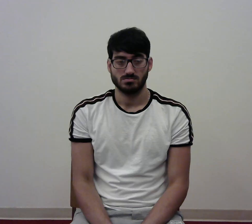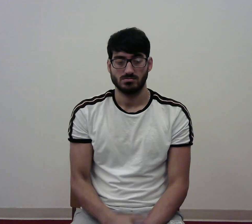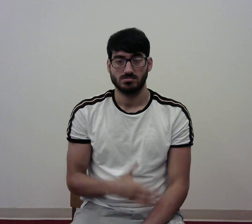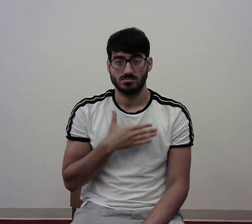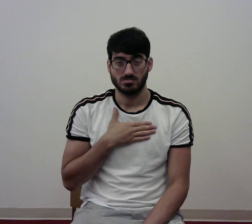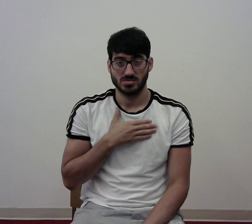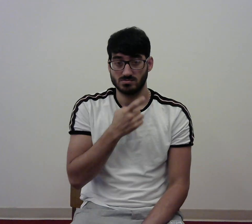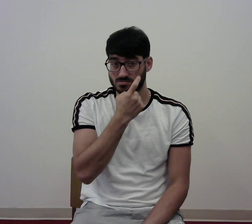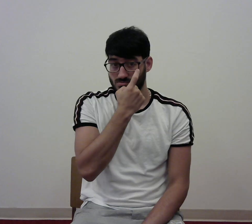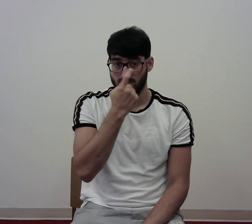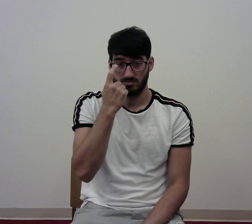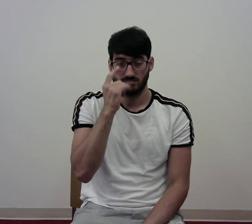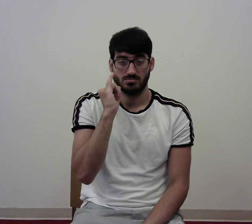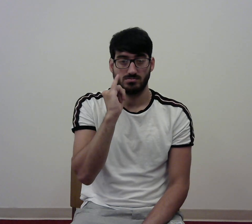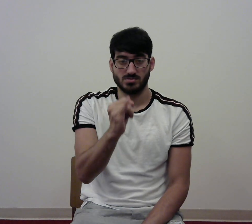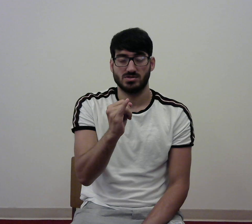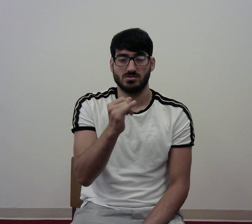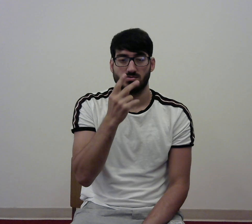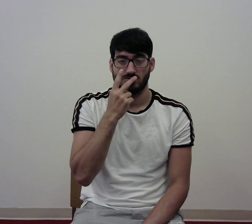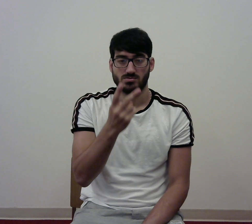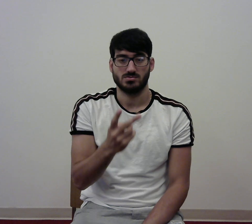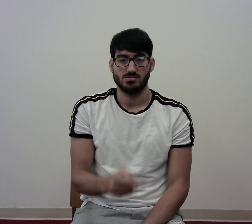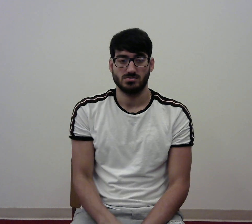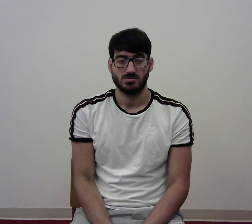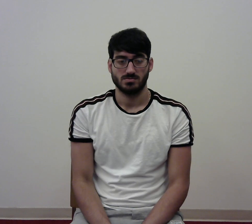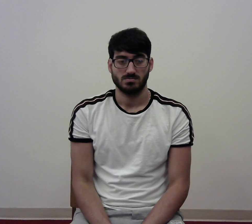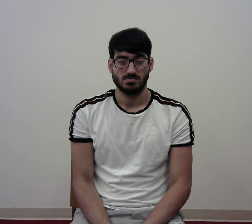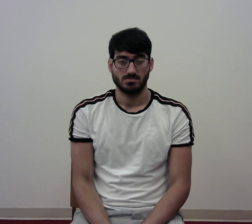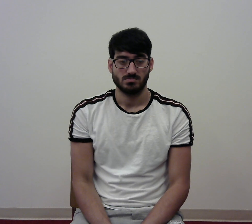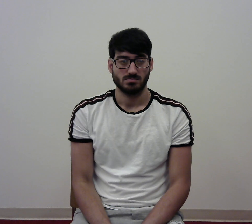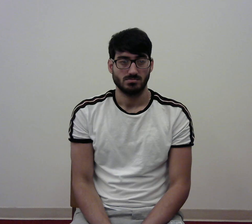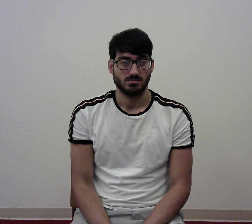Mənim gözüm pis görür